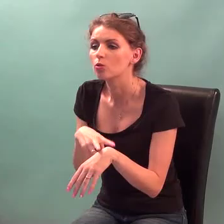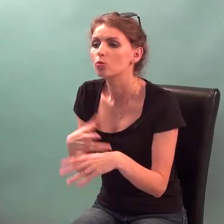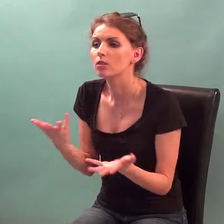O której godzinie?